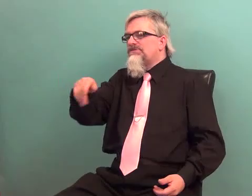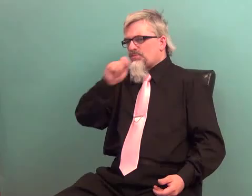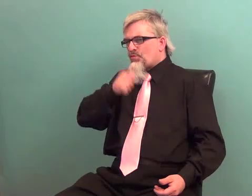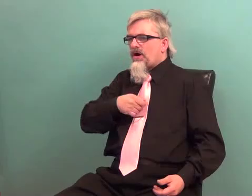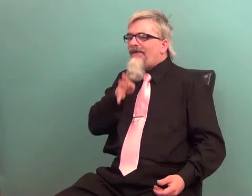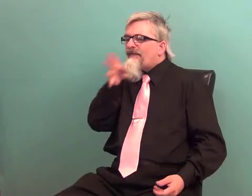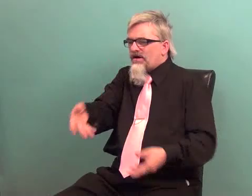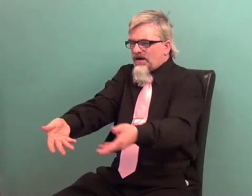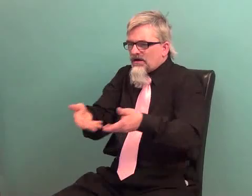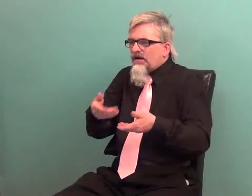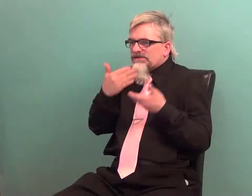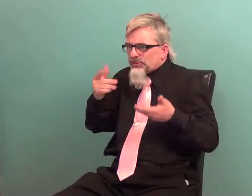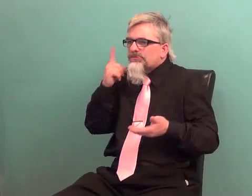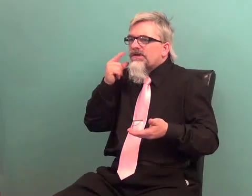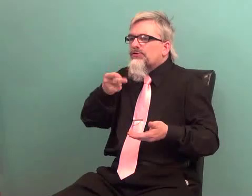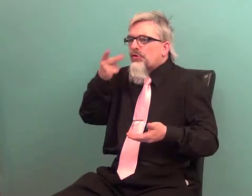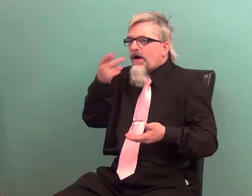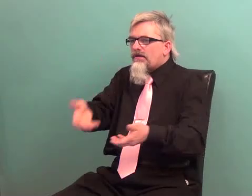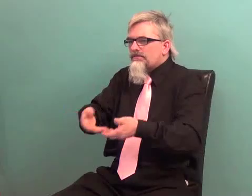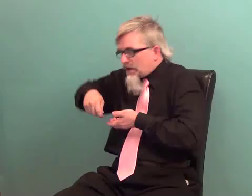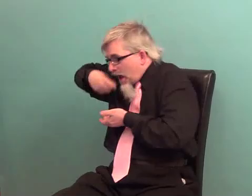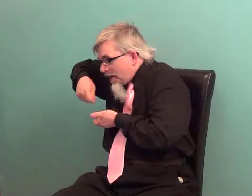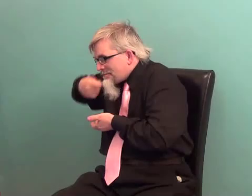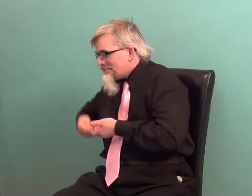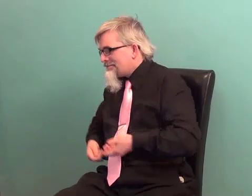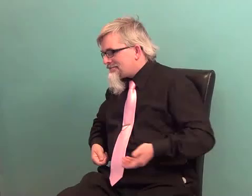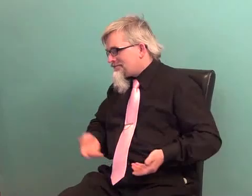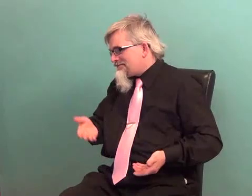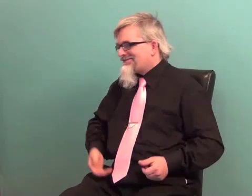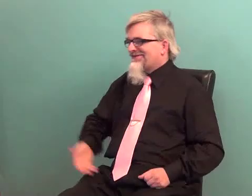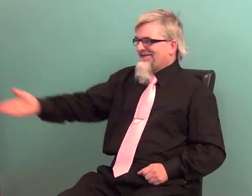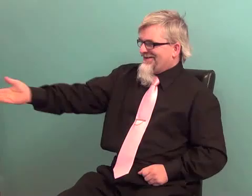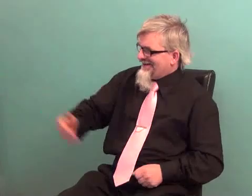Dadzą w gratisie zwymiotowaną zupę, ktoś ją zje i będzie dobrze.